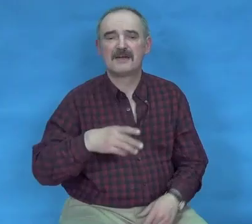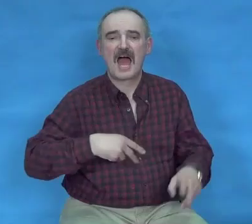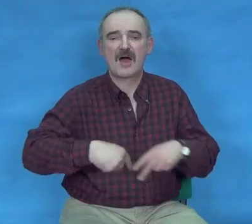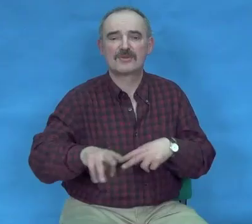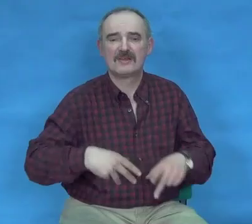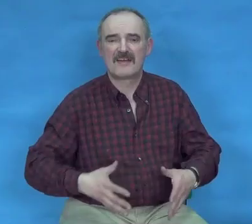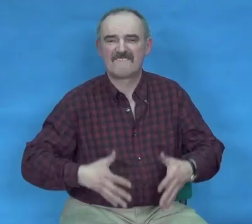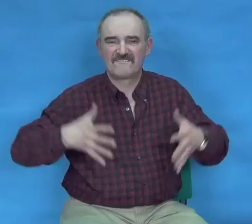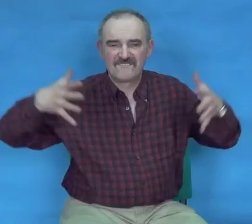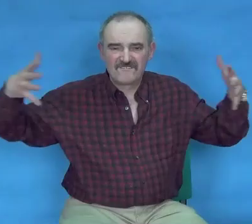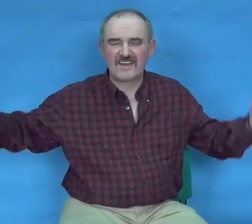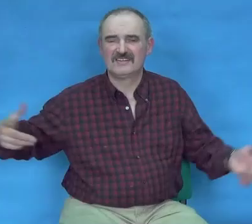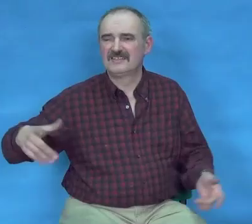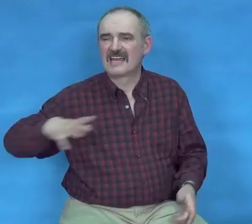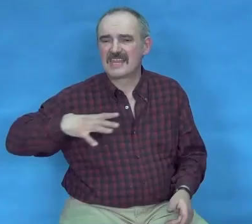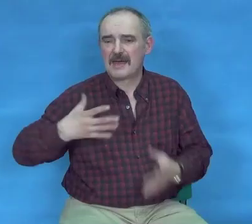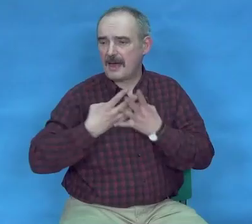Na dużej autostradzie jest niebezpiecznie.